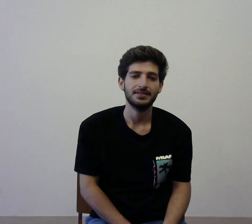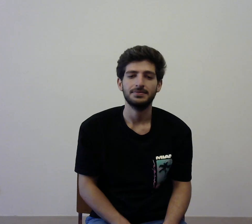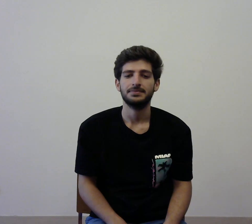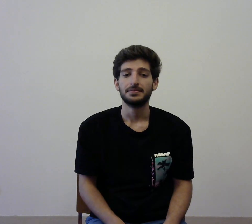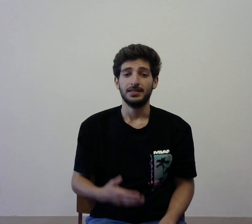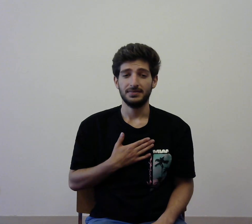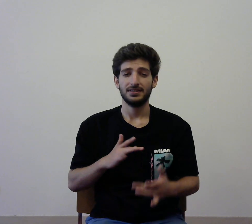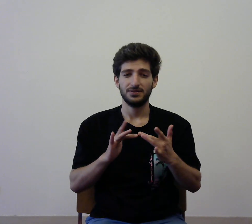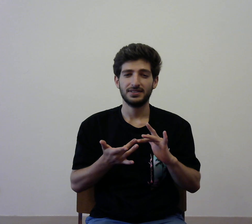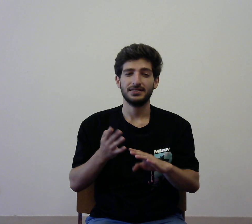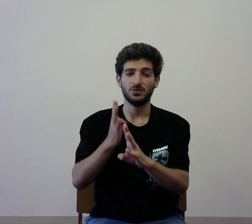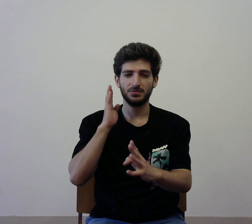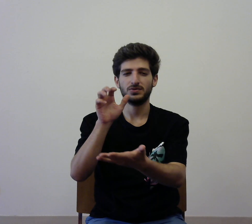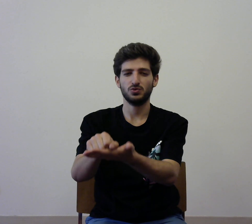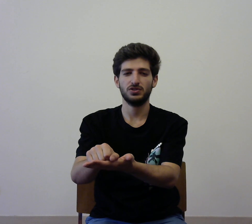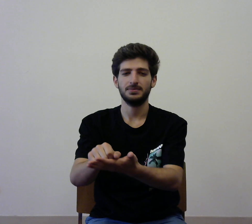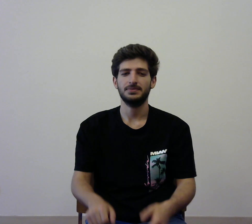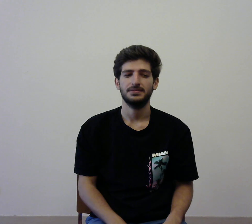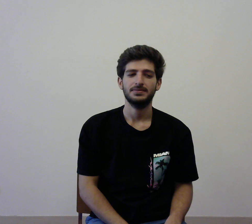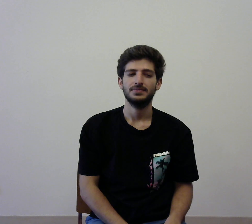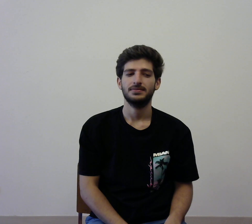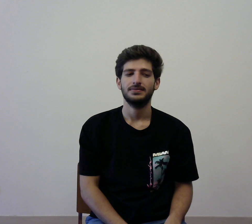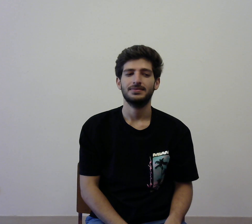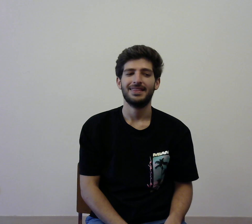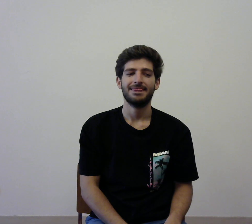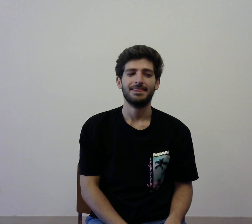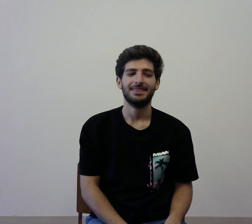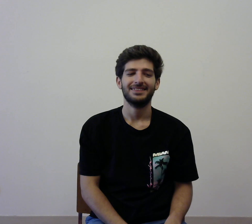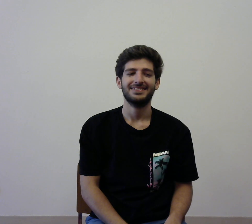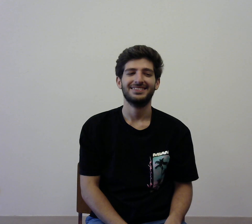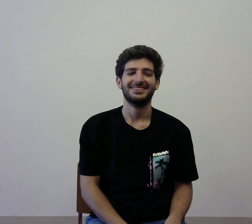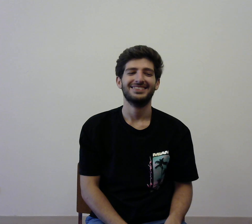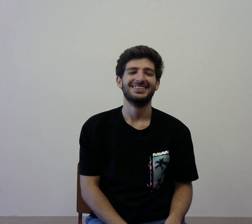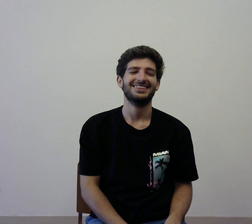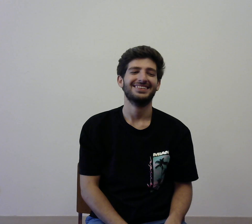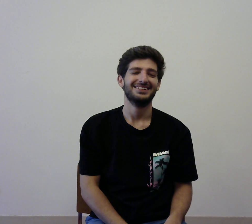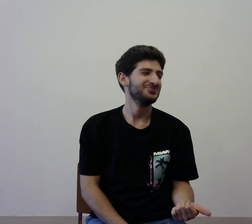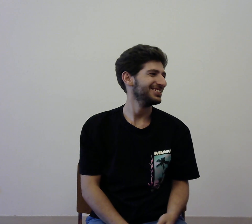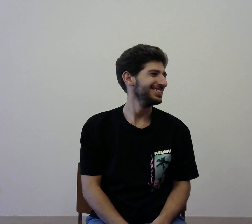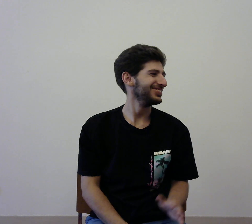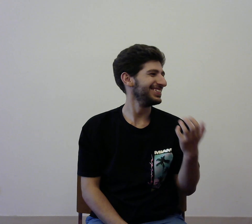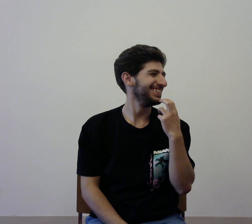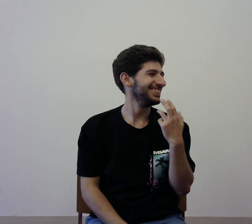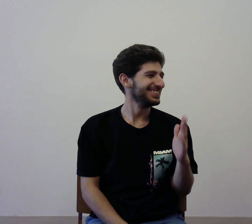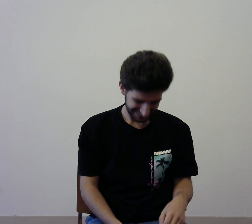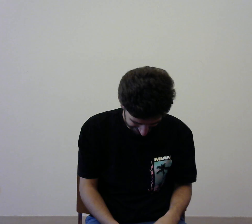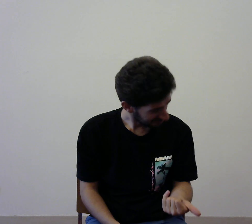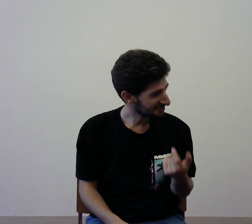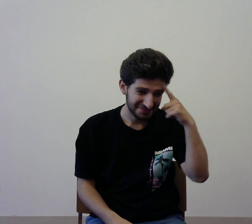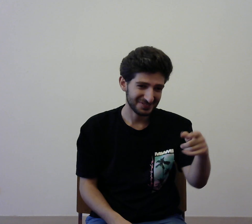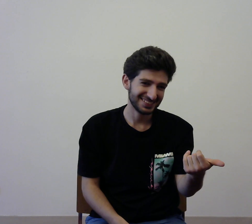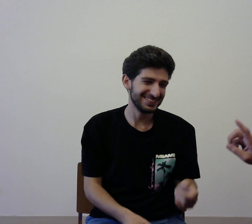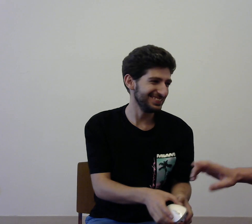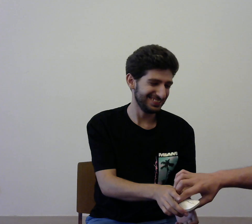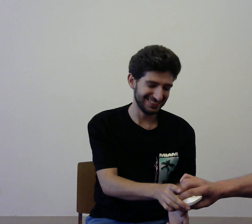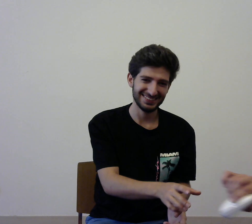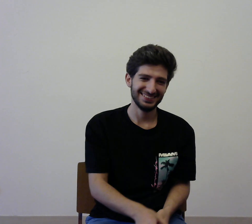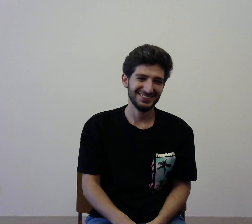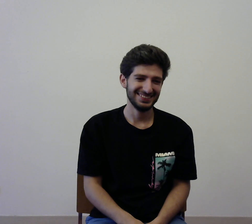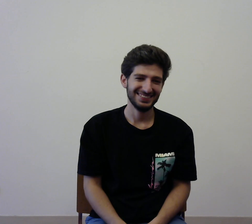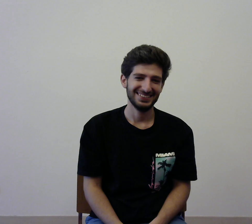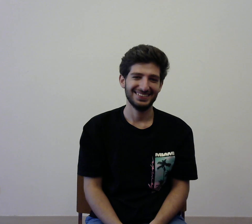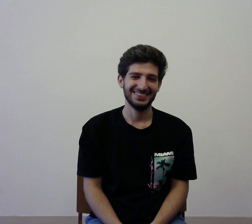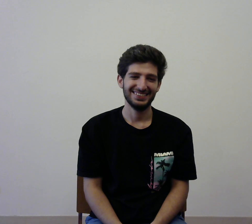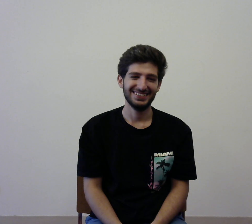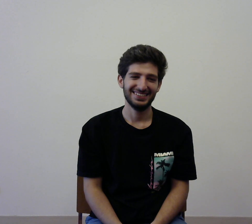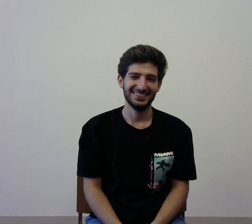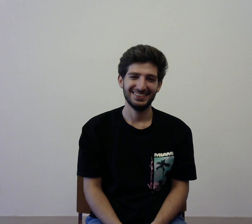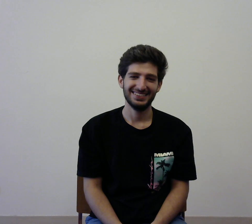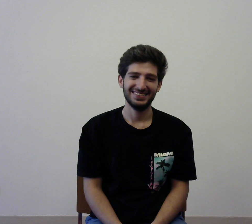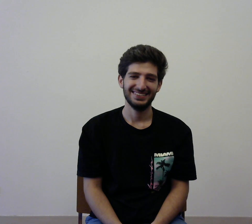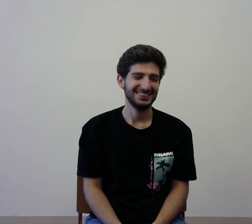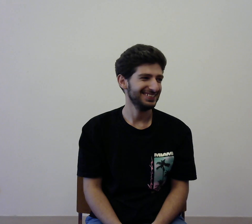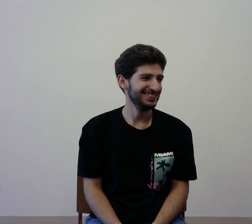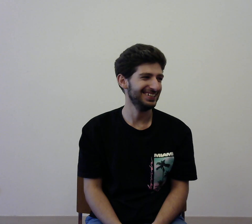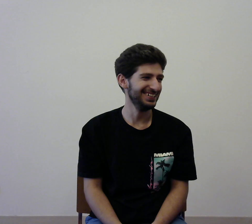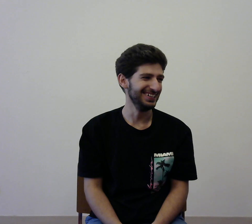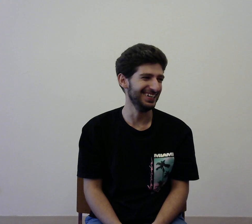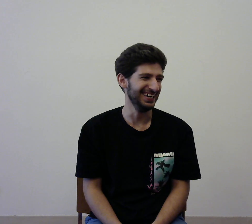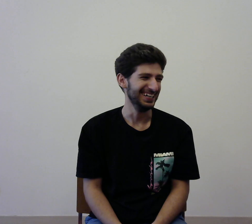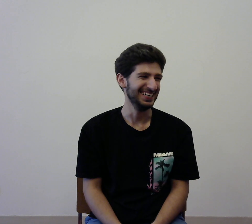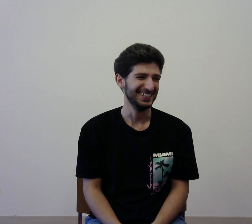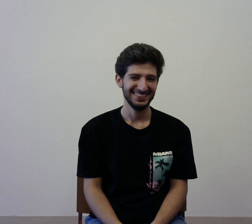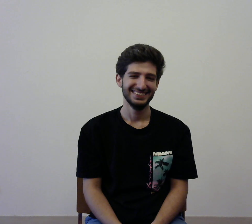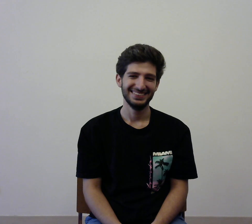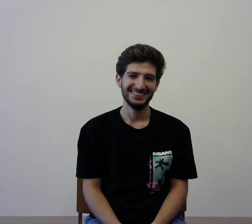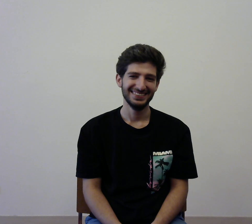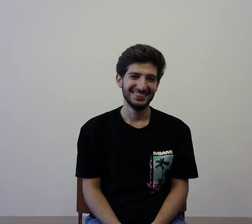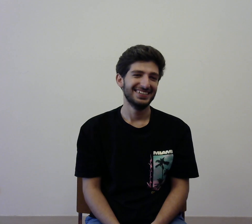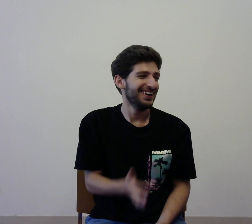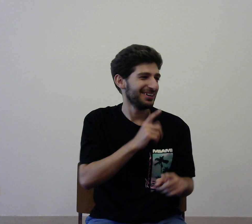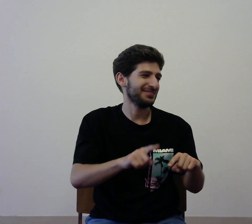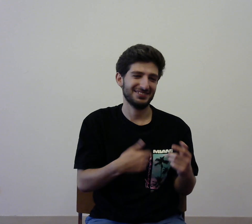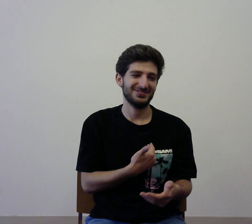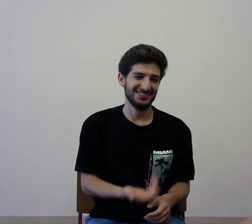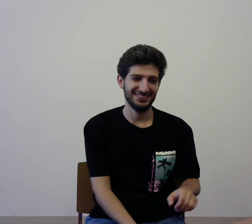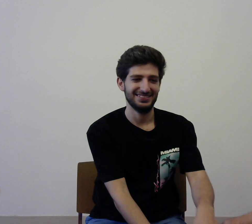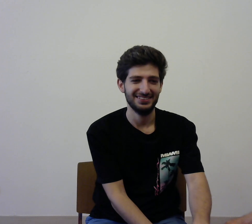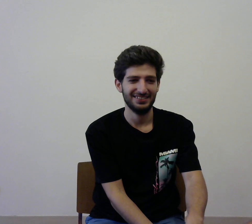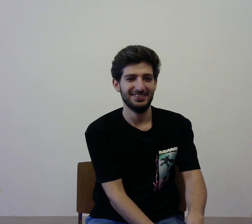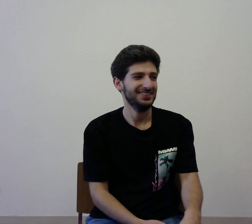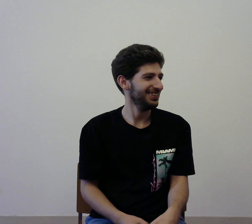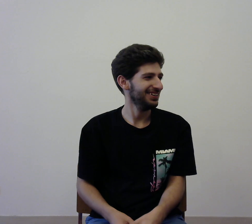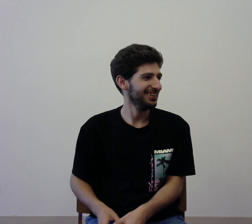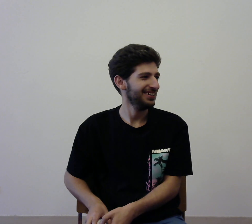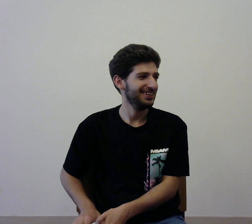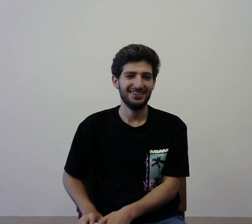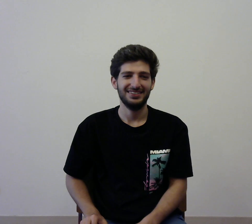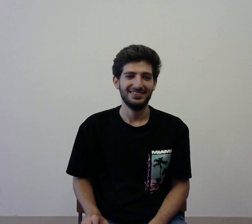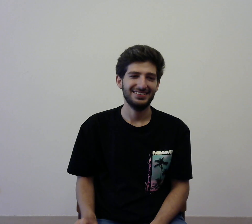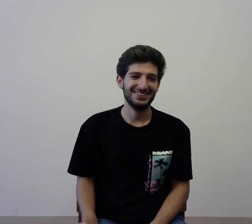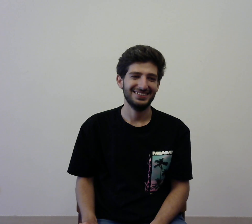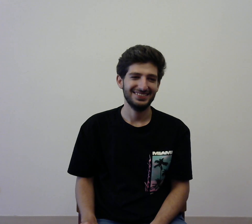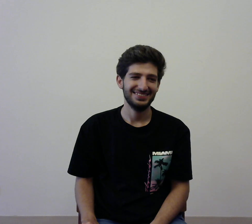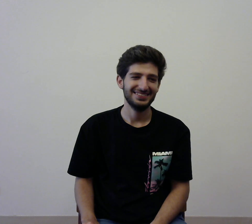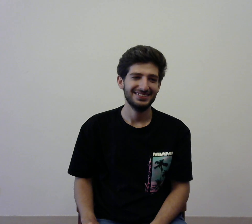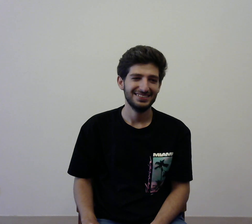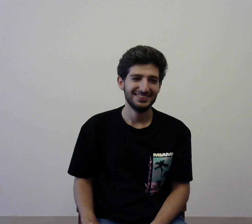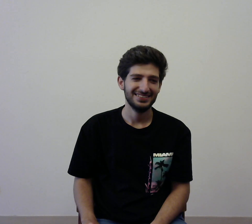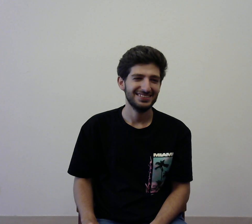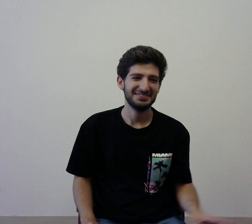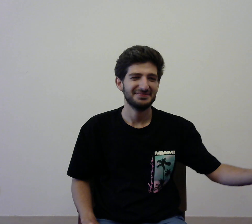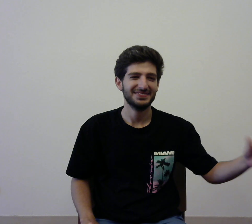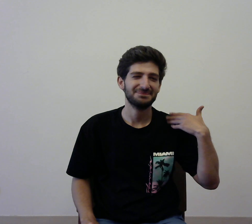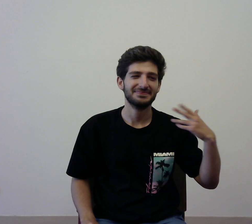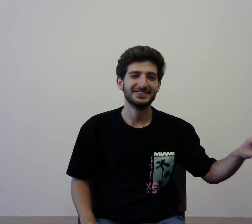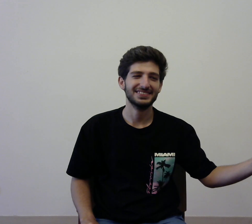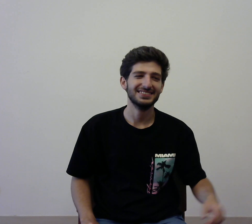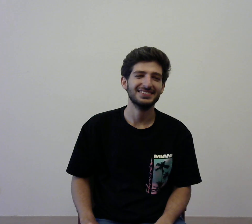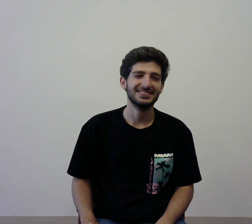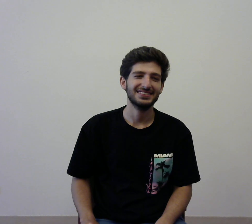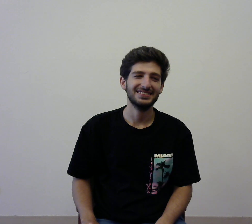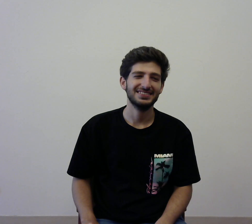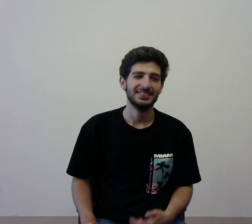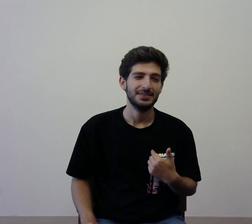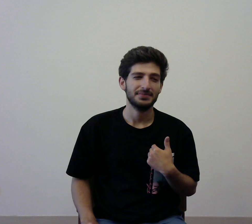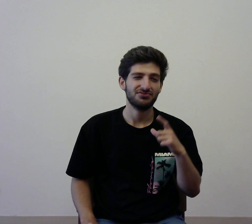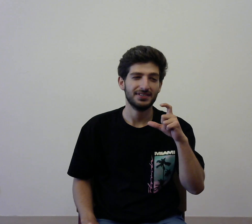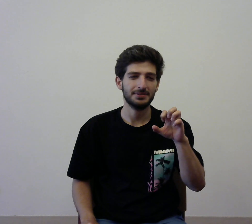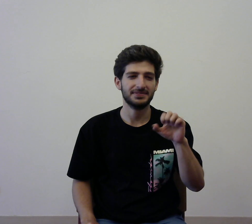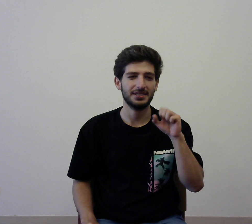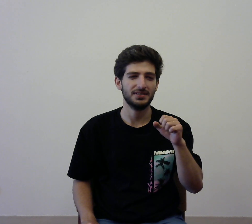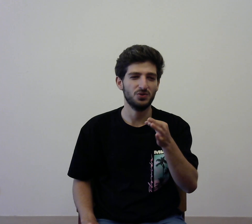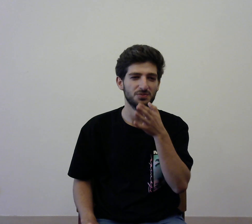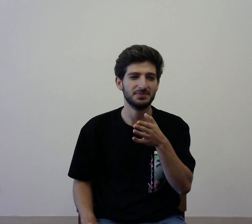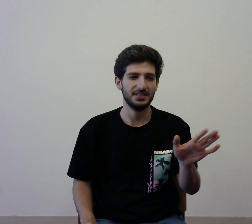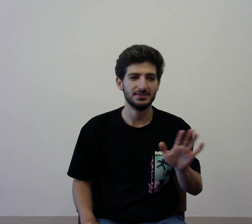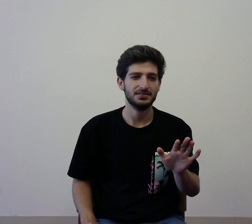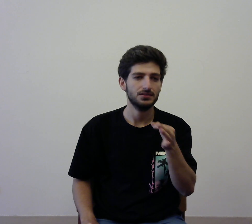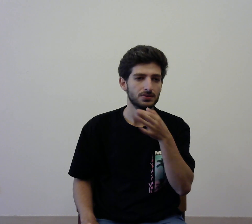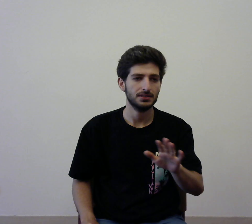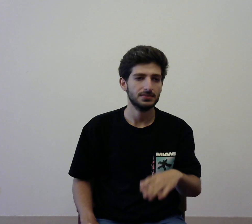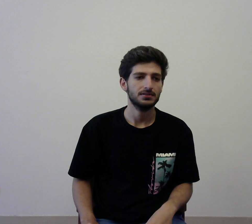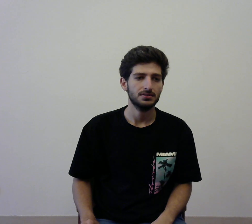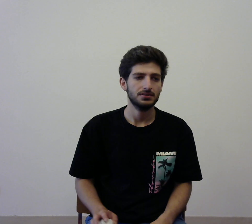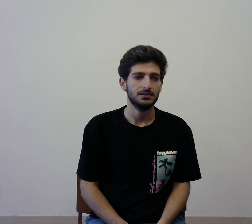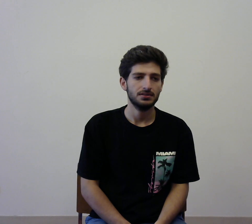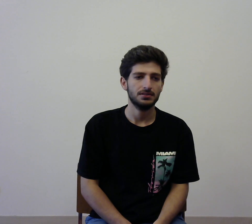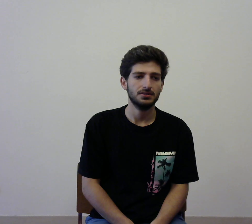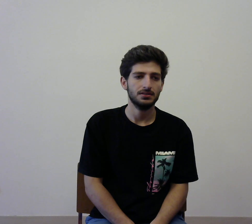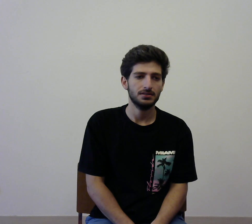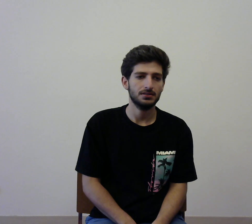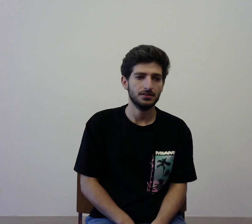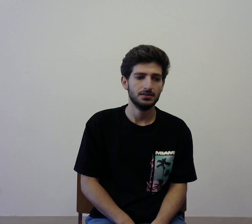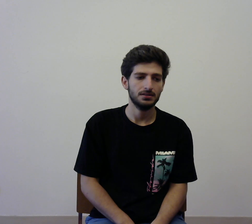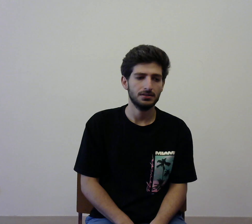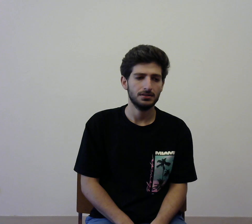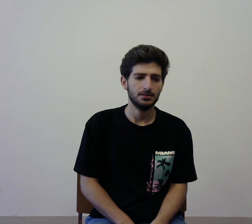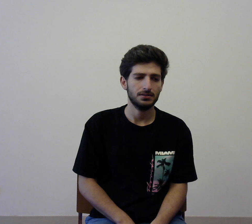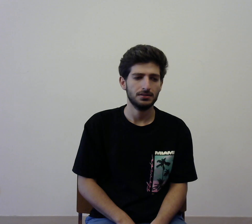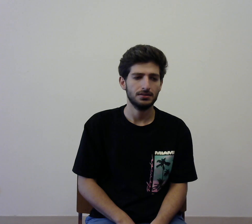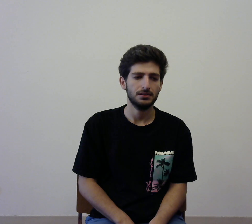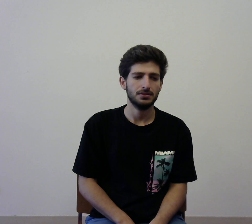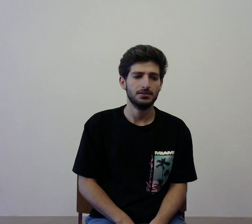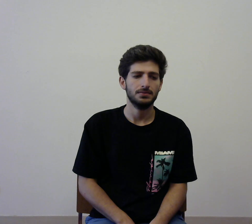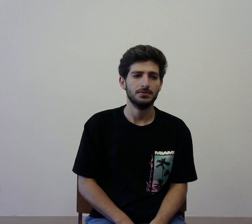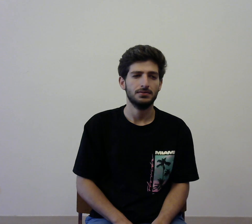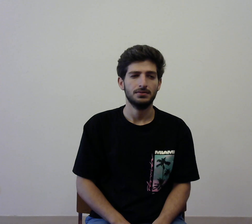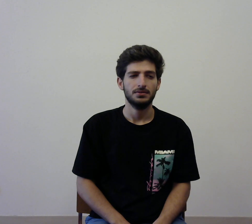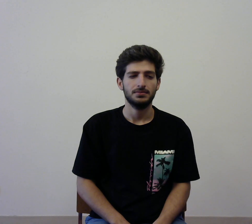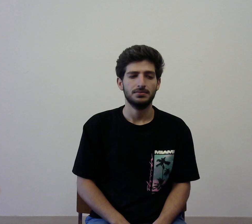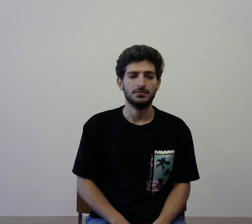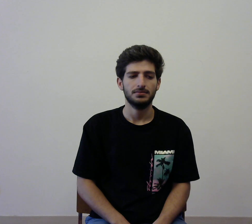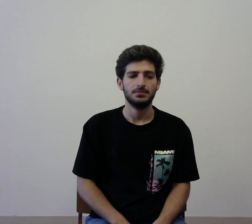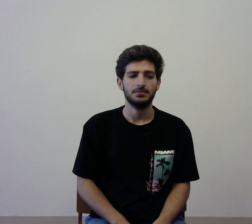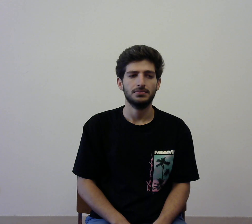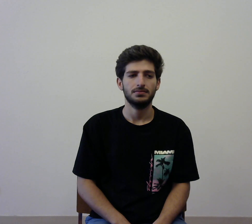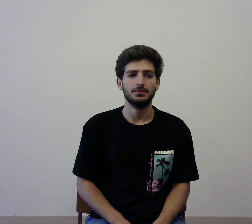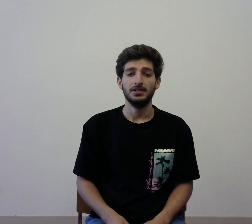Mən onlayn növbə götürmüşəm